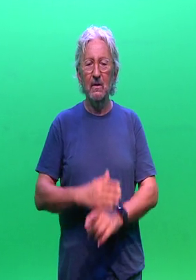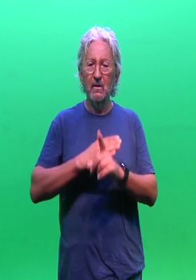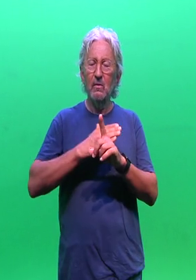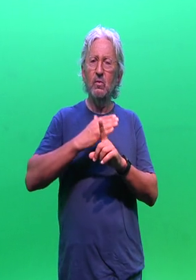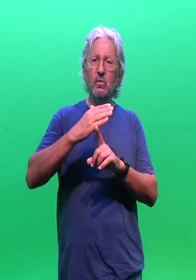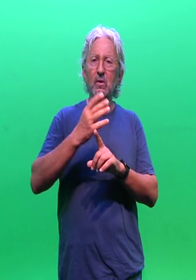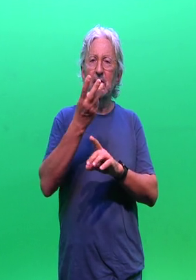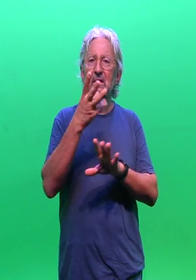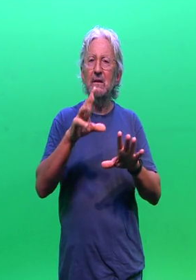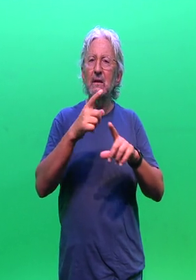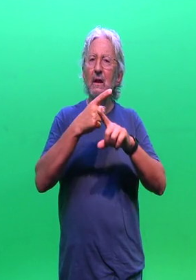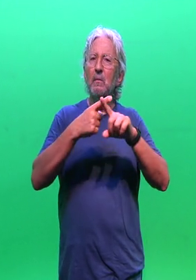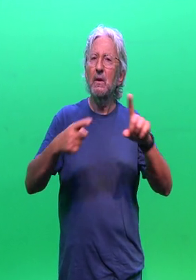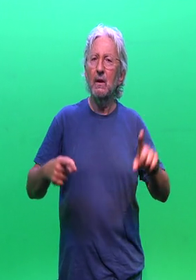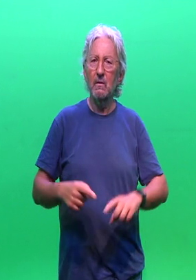M'ha pujat fins a trenta-vuit i mig.